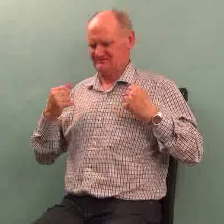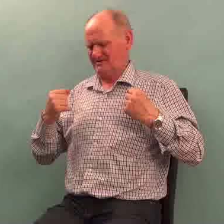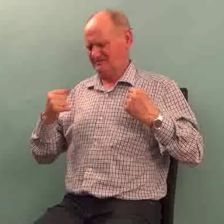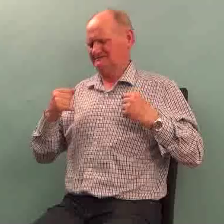Schodzi na dół.